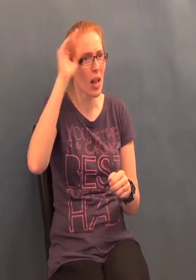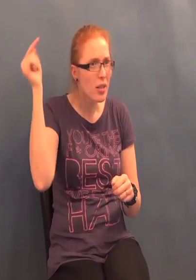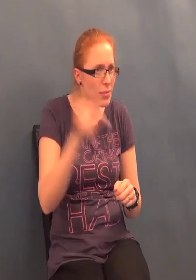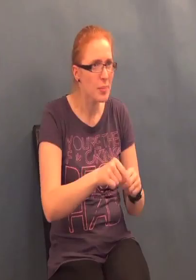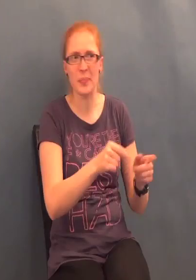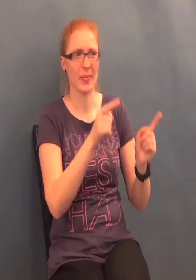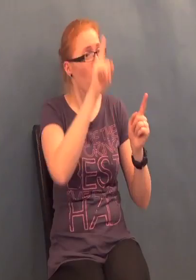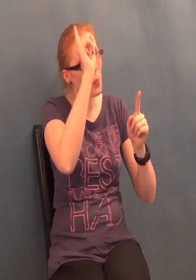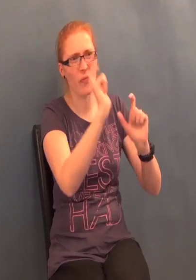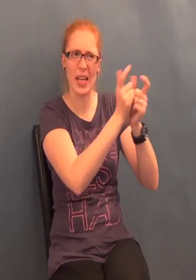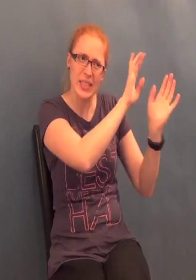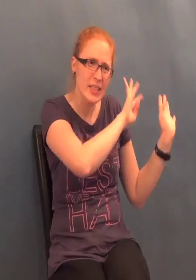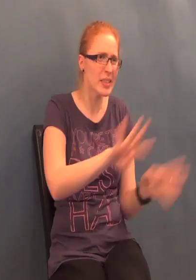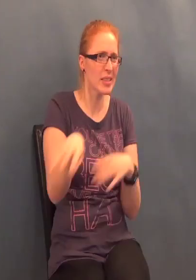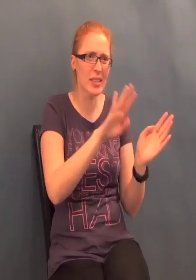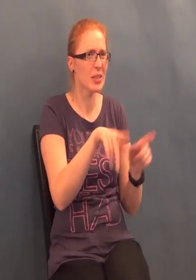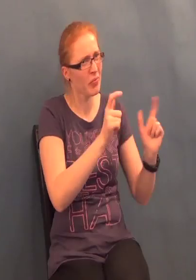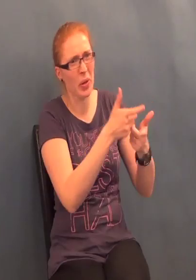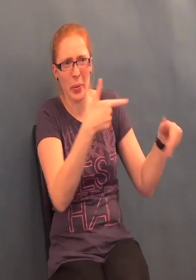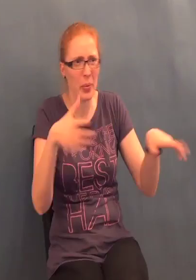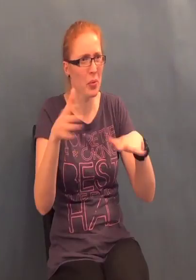Ewakuują wszystkich ludzi.